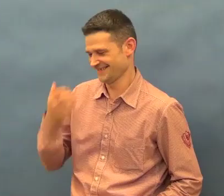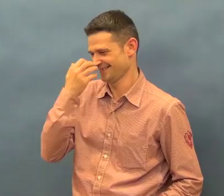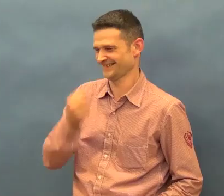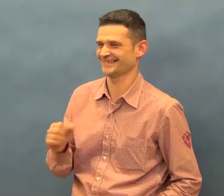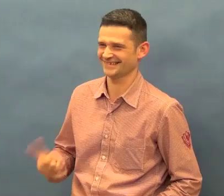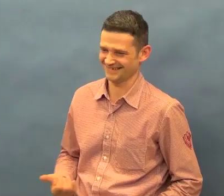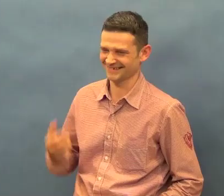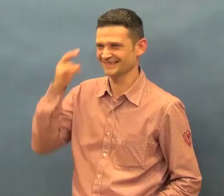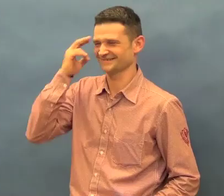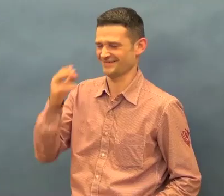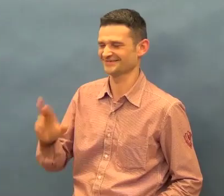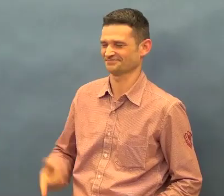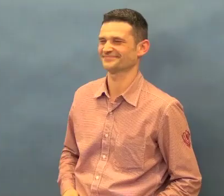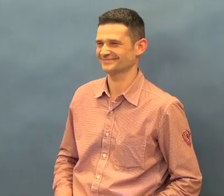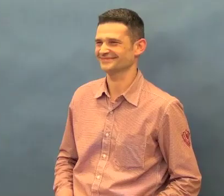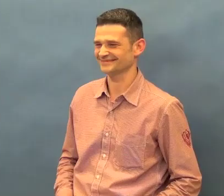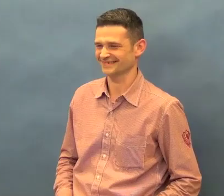Tak, zrozumiałem, to było ekstra.